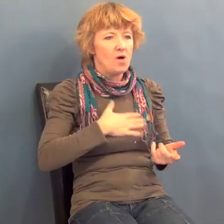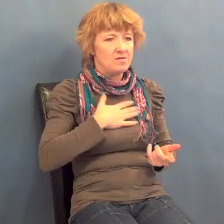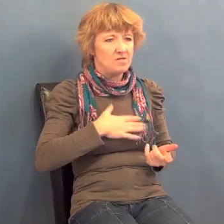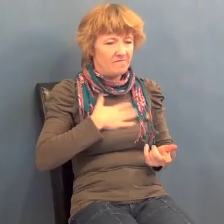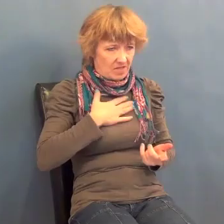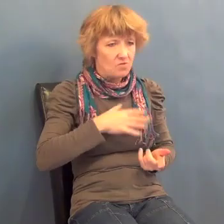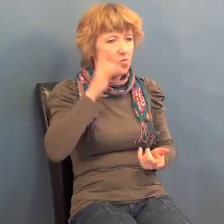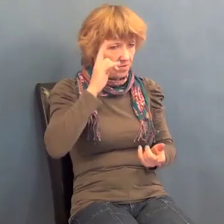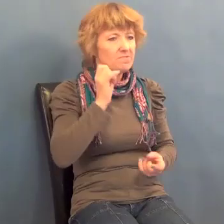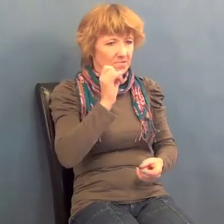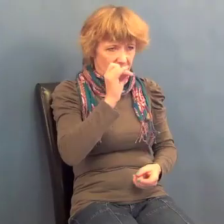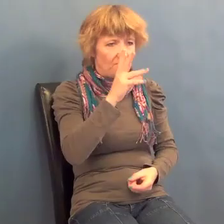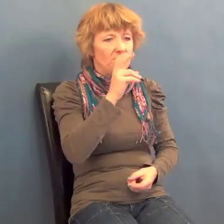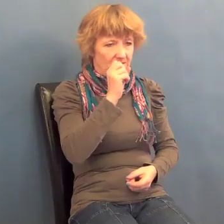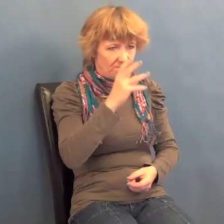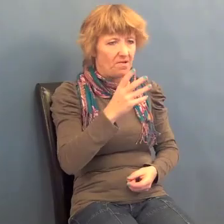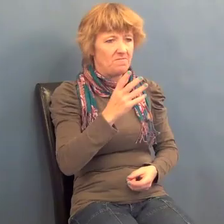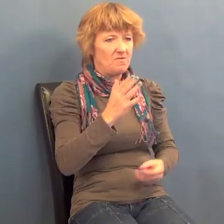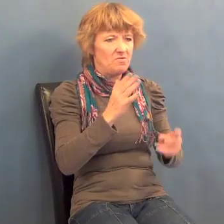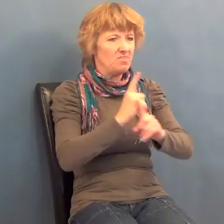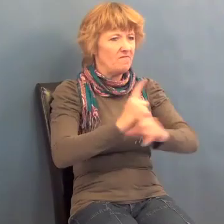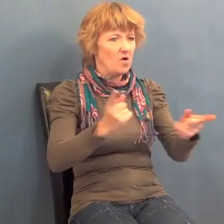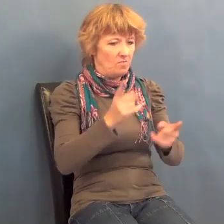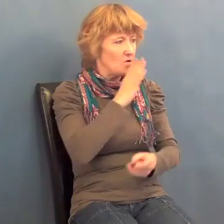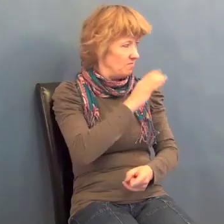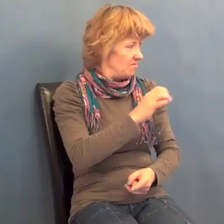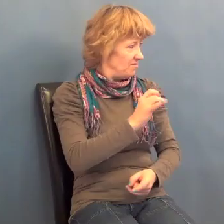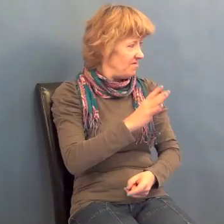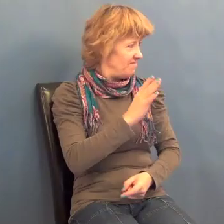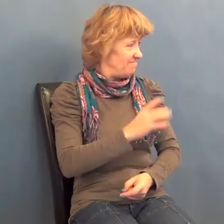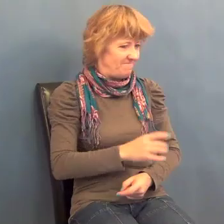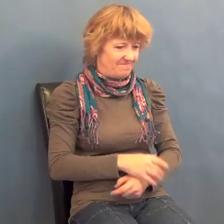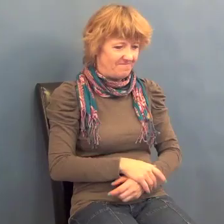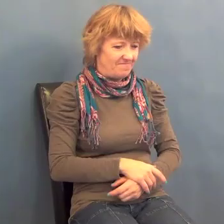Myć się w łazience, tak, a na powietrzu nie wolno, tak?